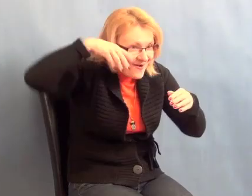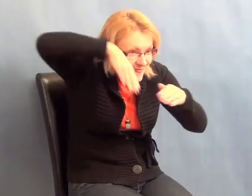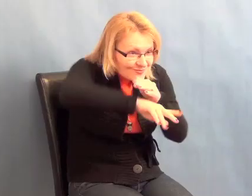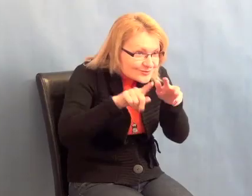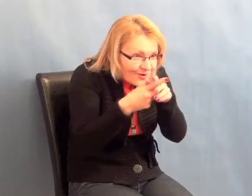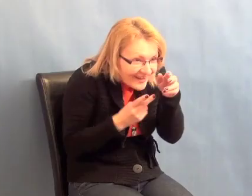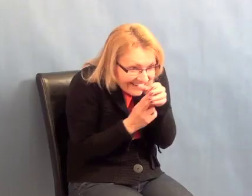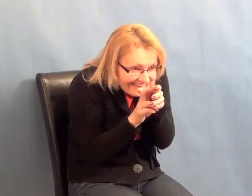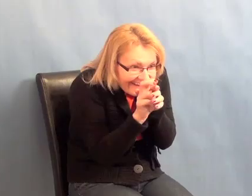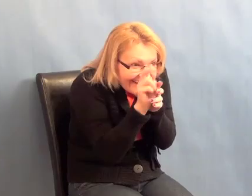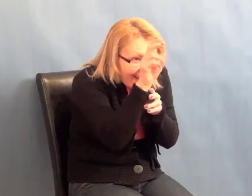Wejść na górę w ukryciu.